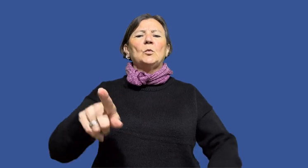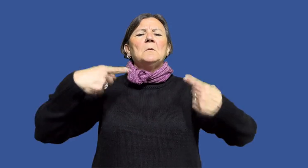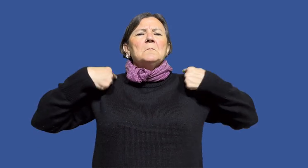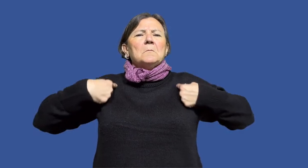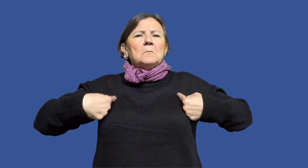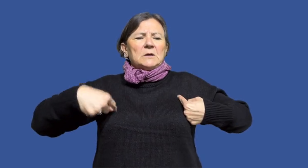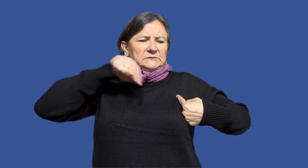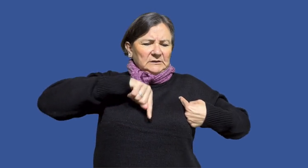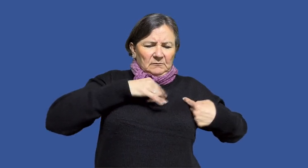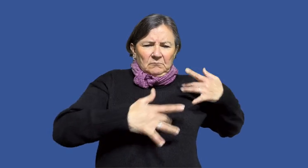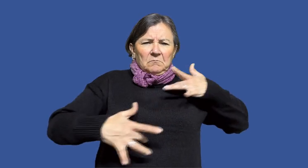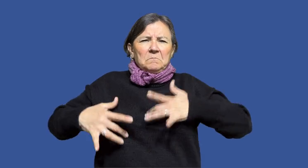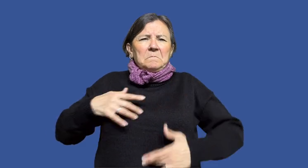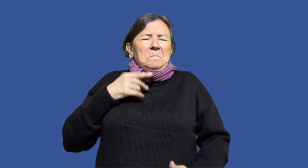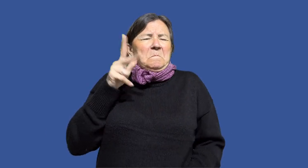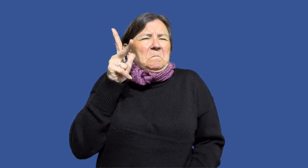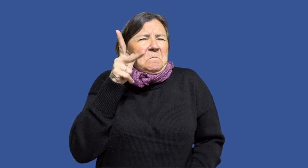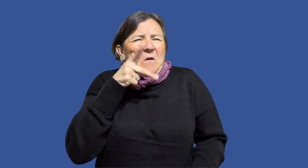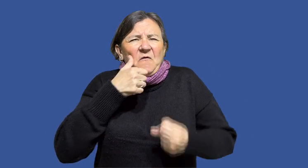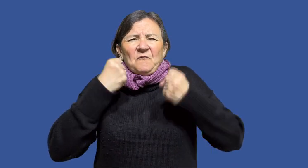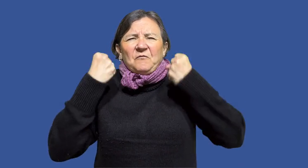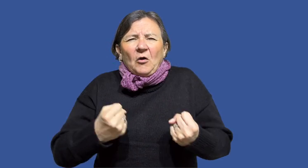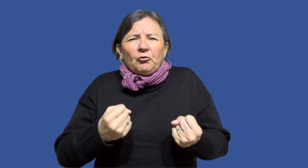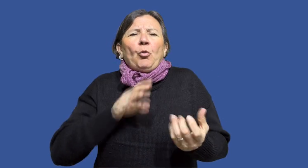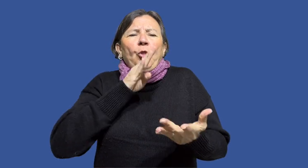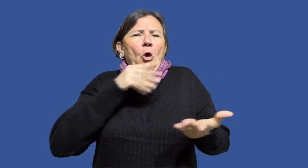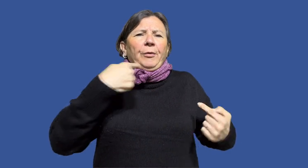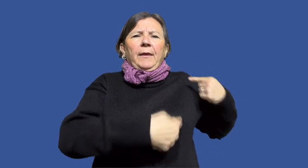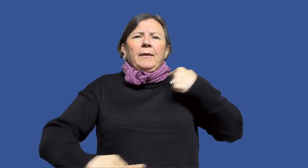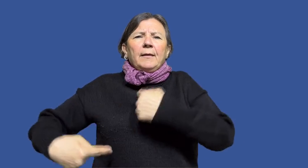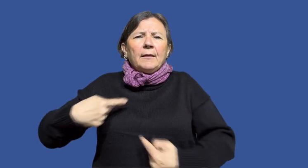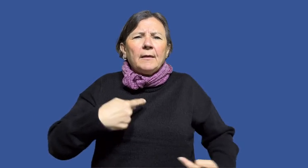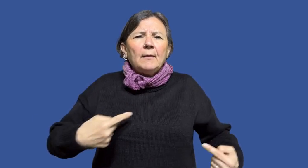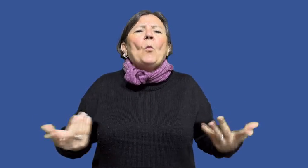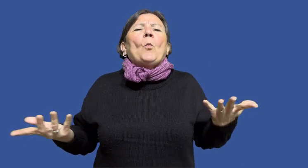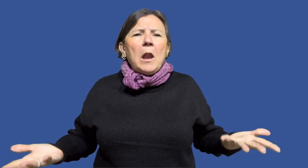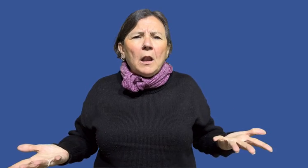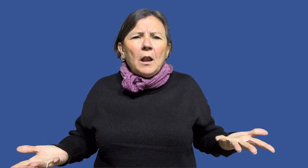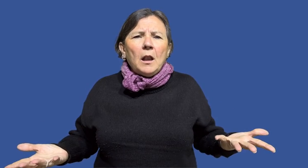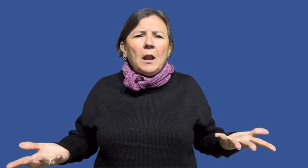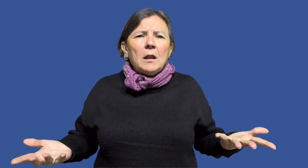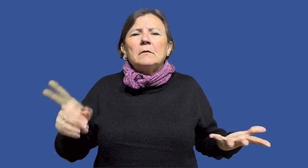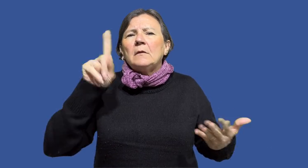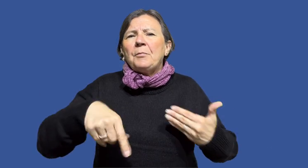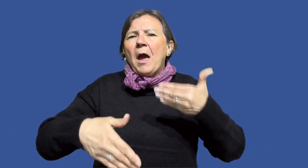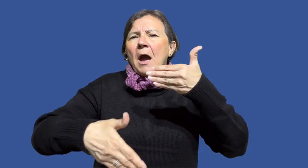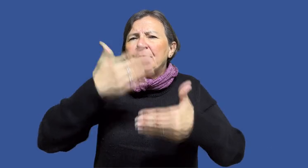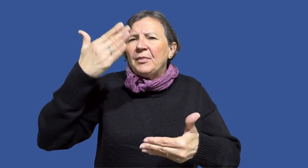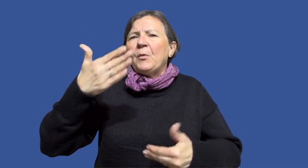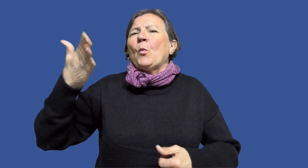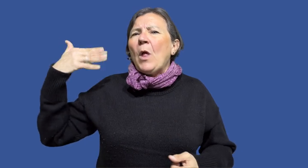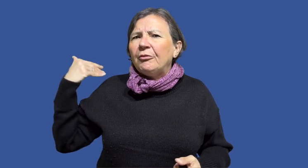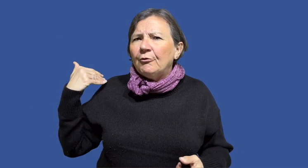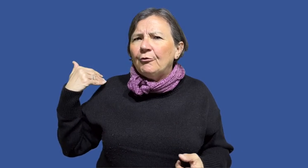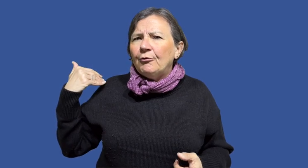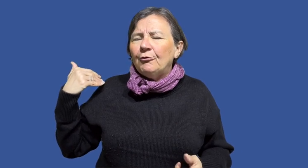Notes que et fa mal alguna part del cos? Quan va començar aquest dolor?